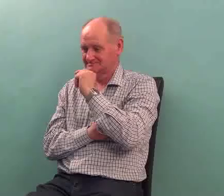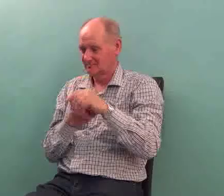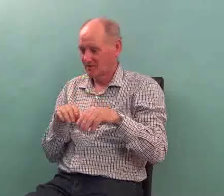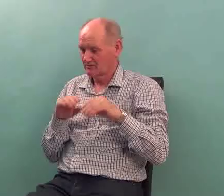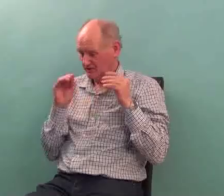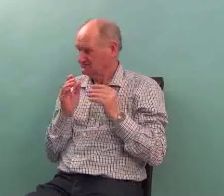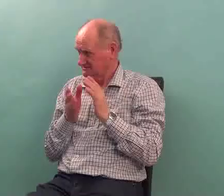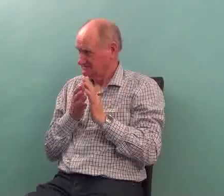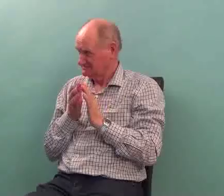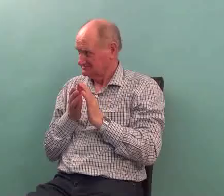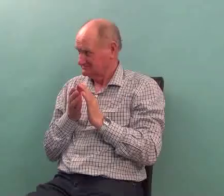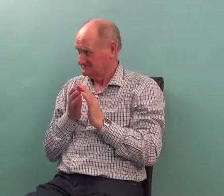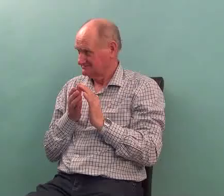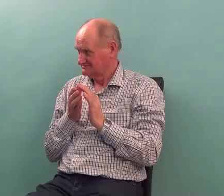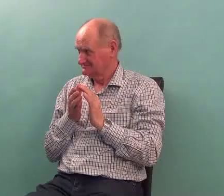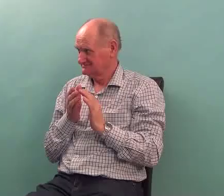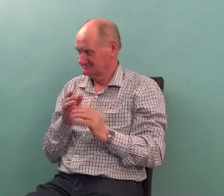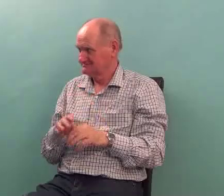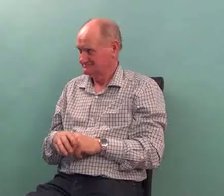Mam migać od początku?